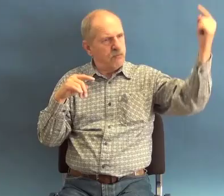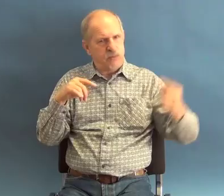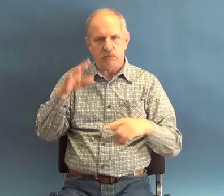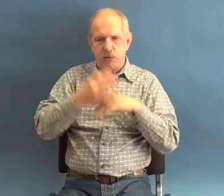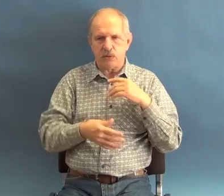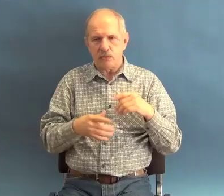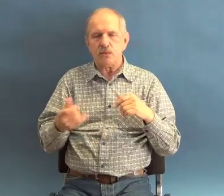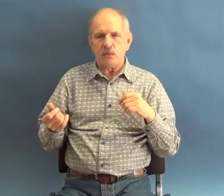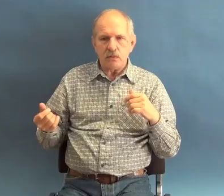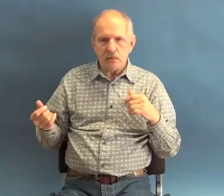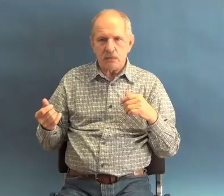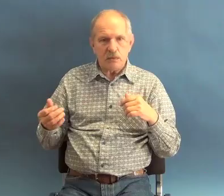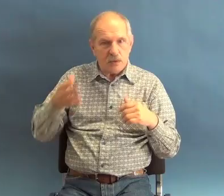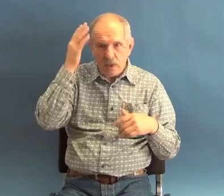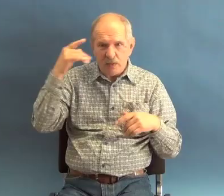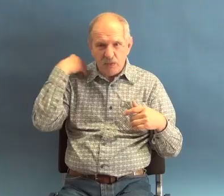Wszyscy zaczęli mu opowiadać, że był alarm.